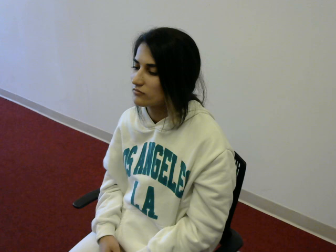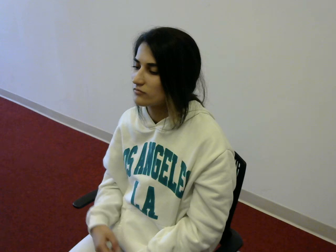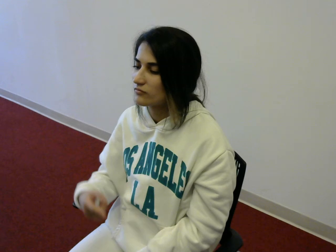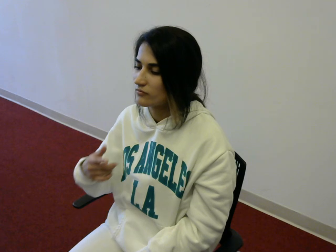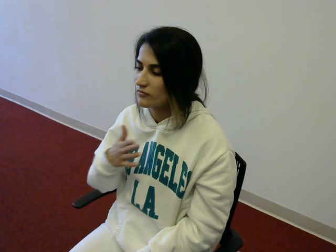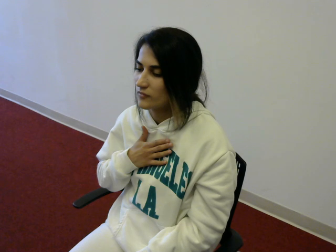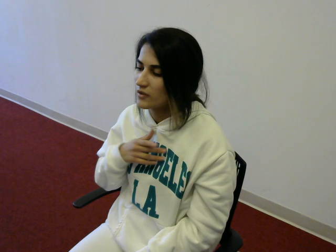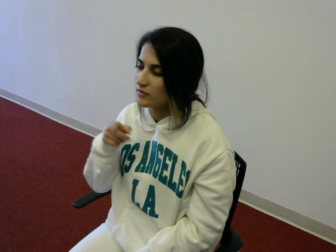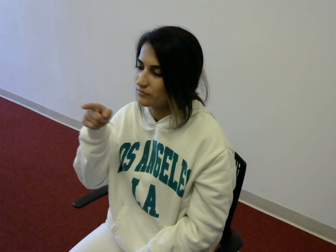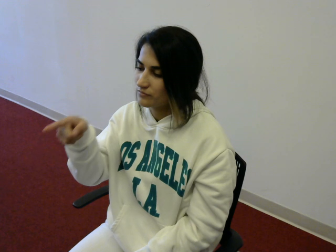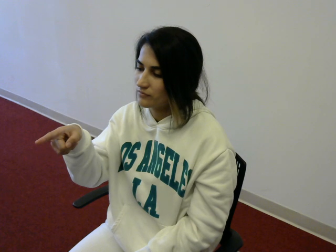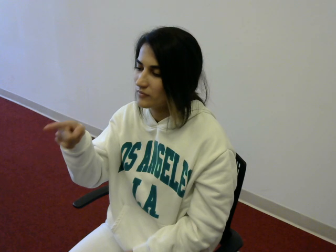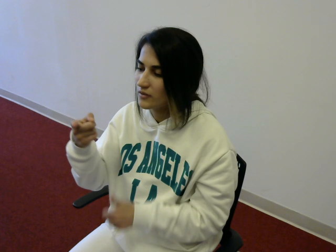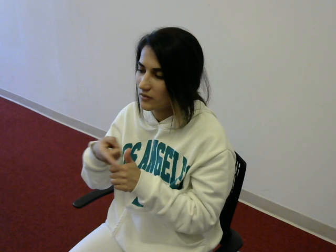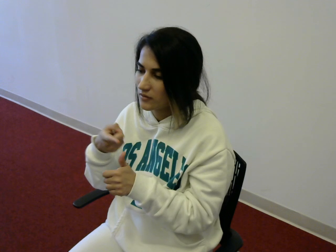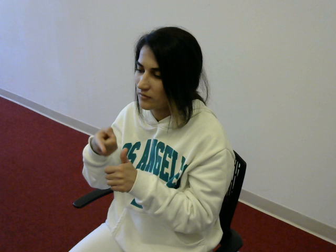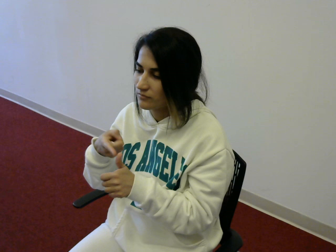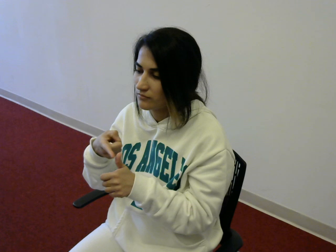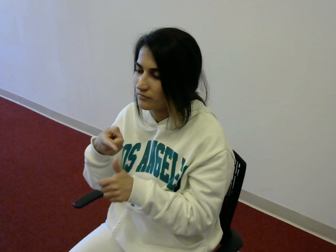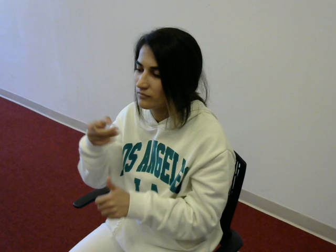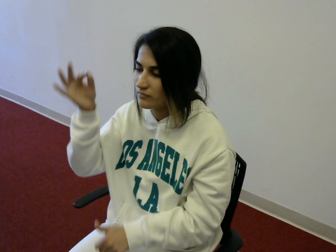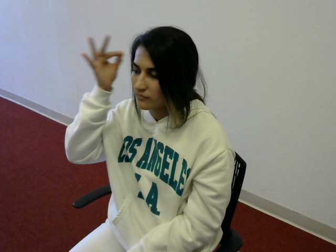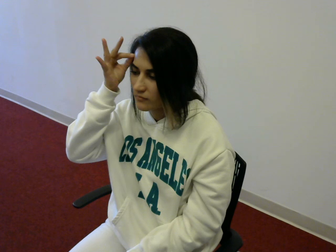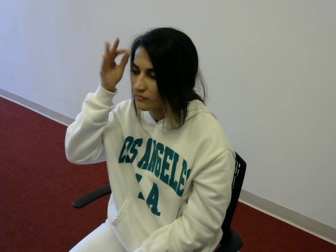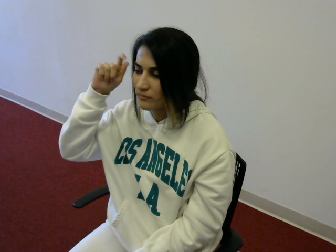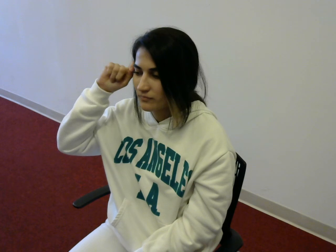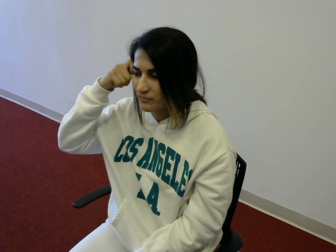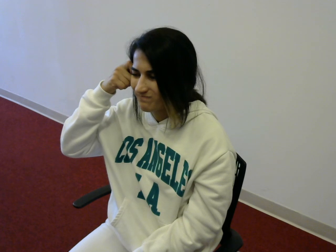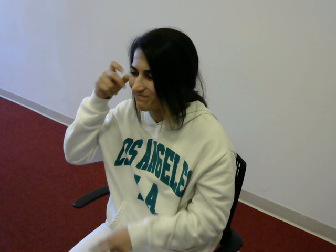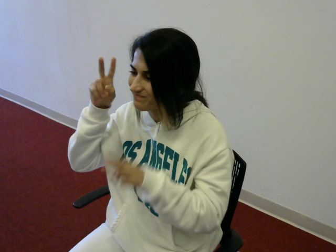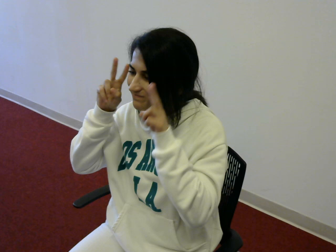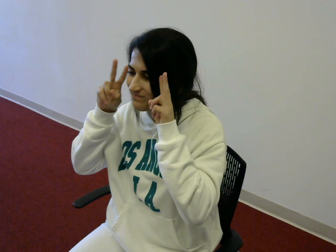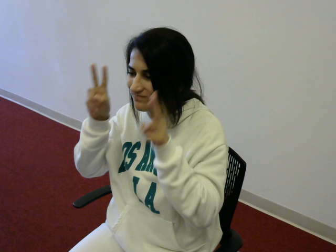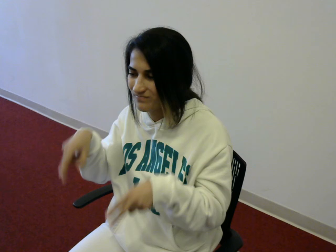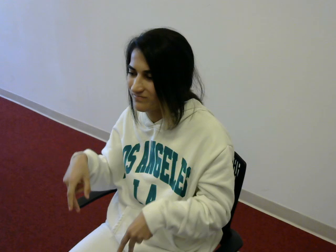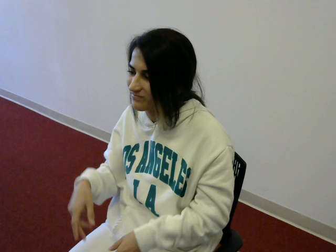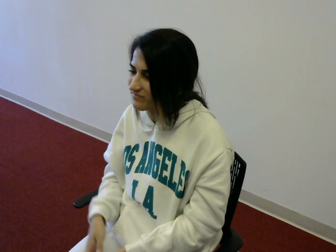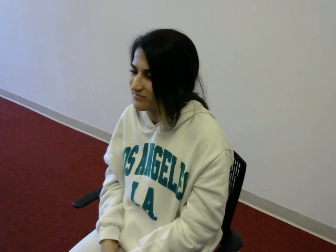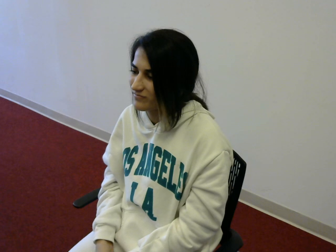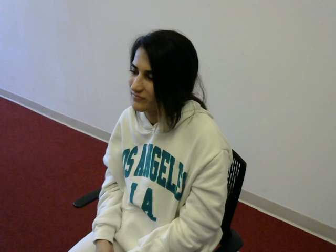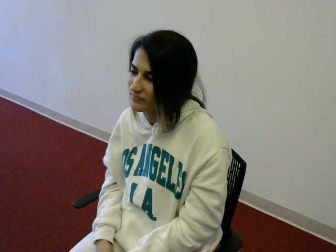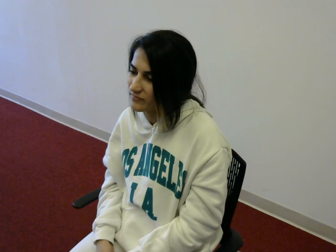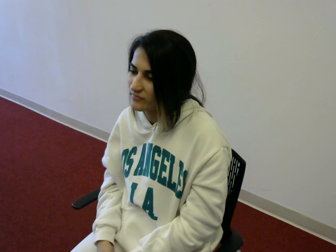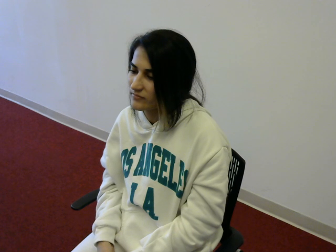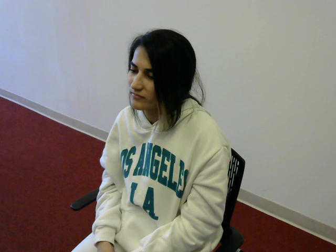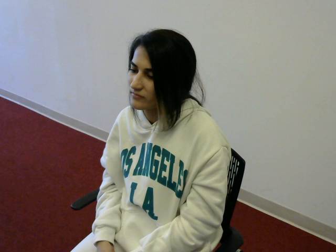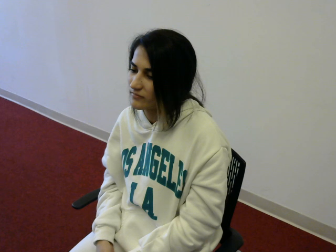Mən sənin adını yadımda saxlaya bilmirəm